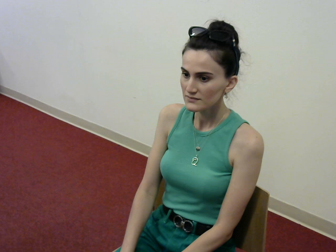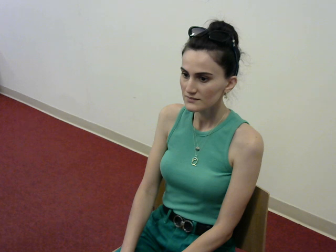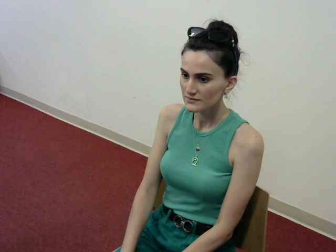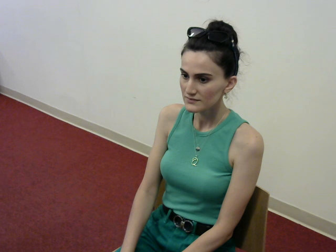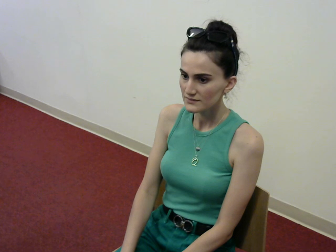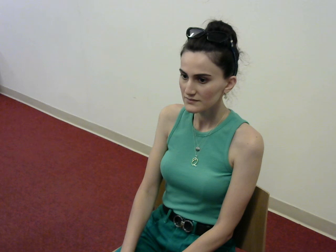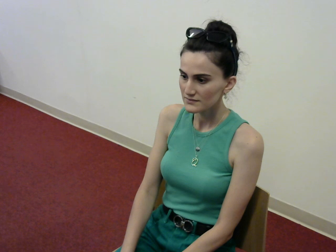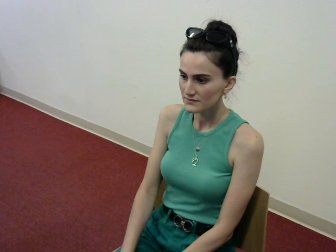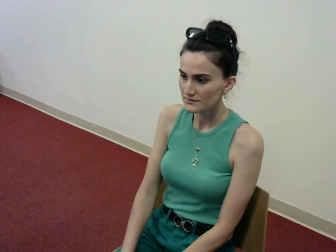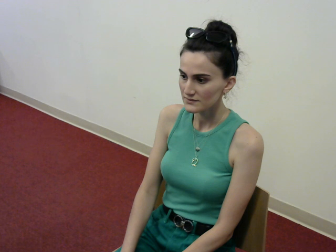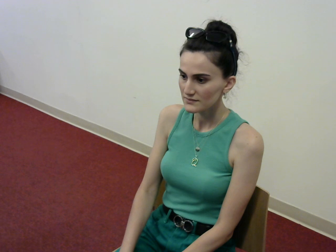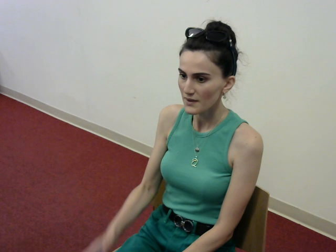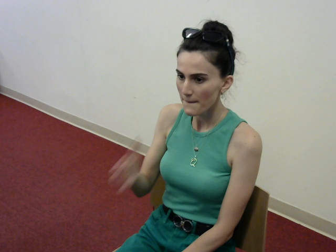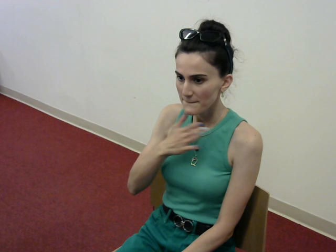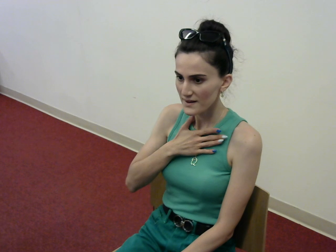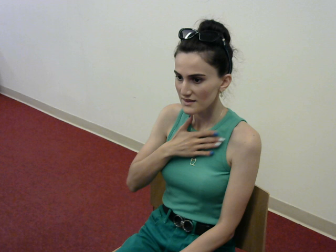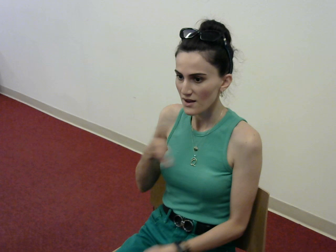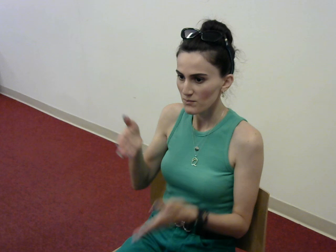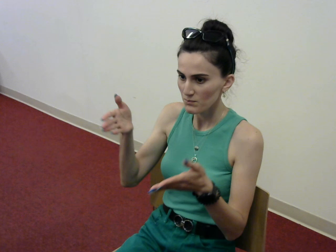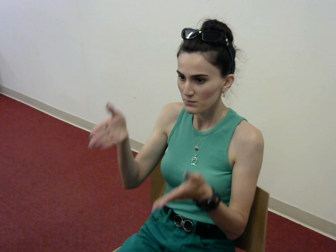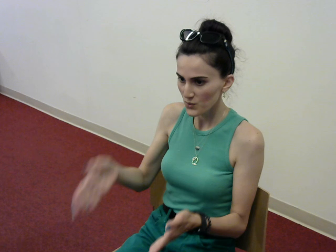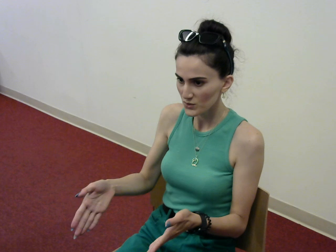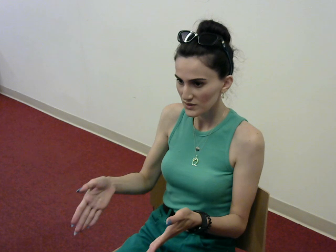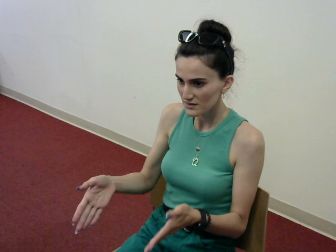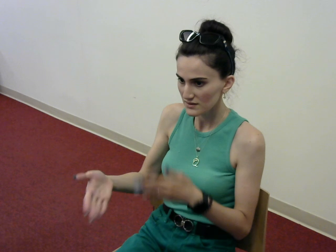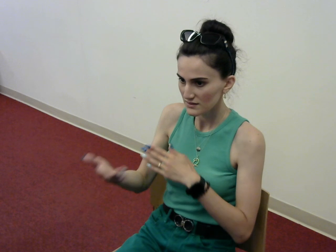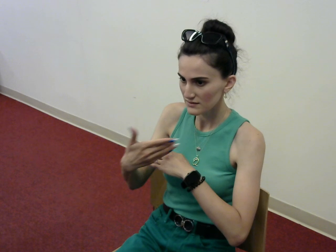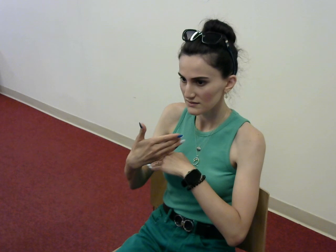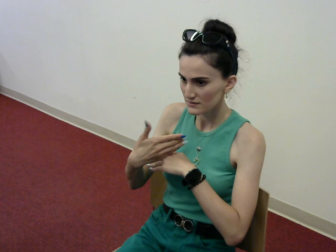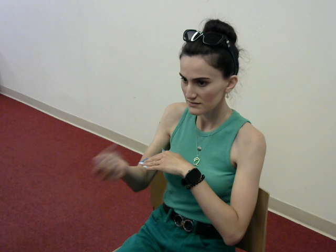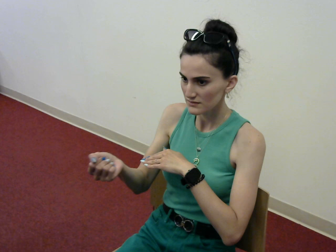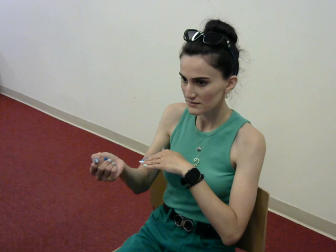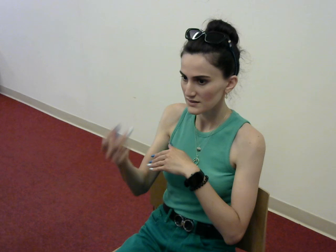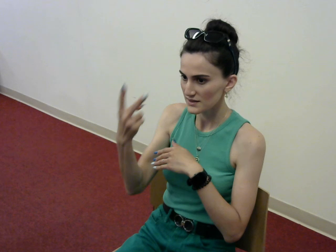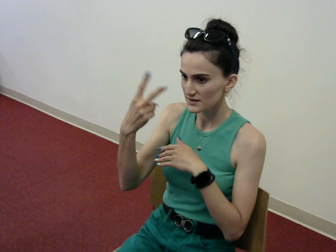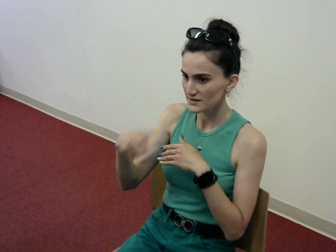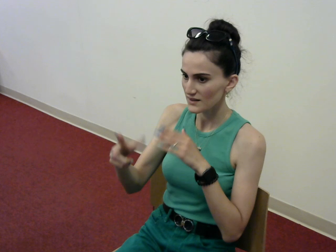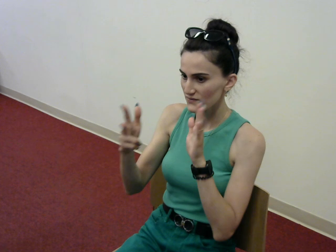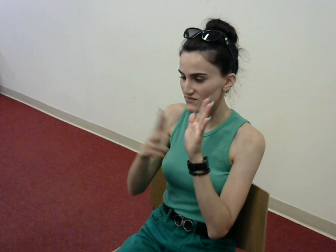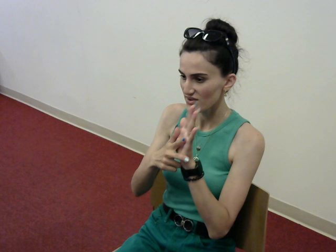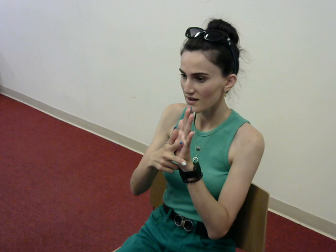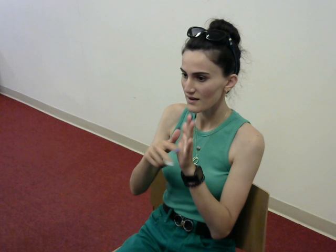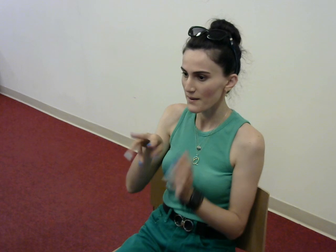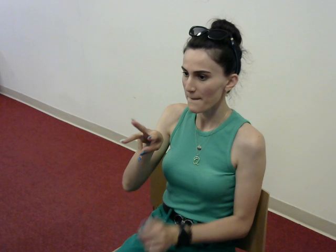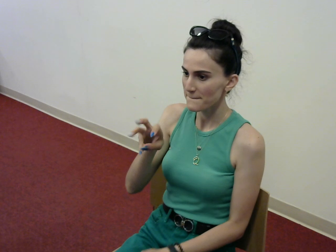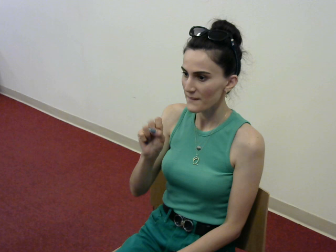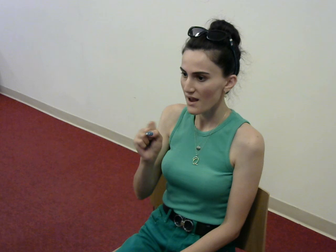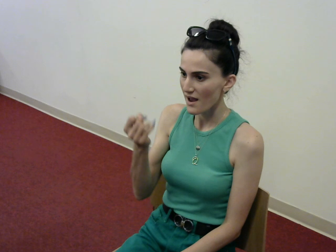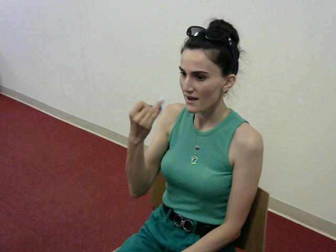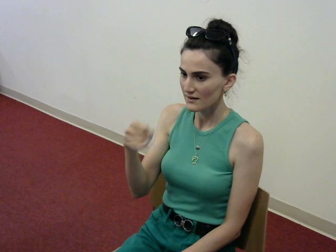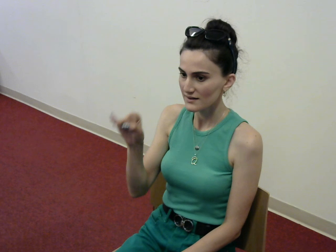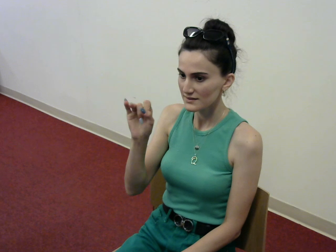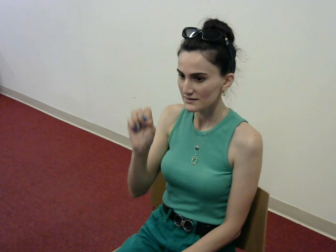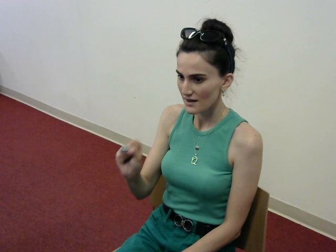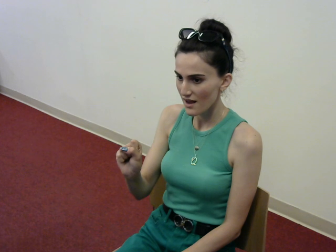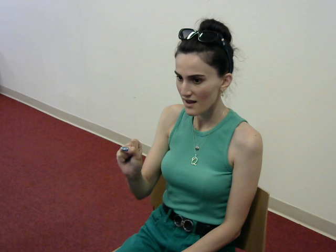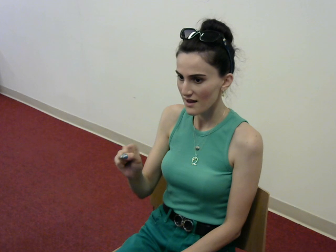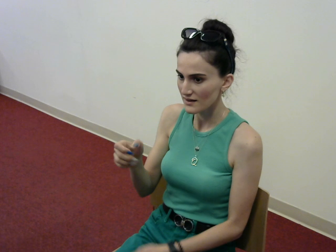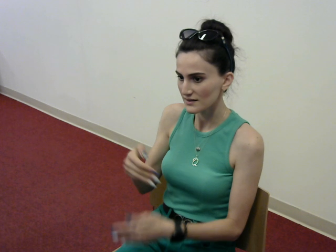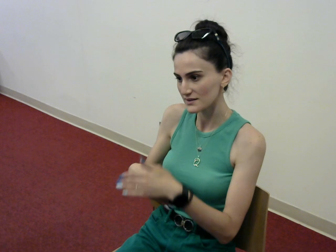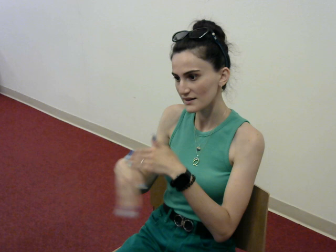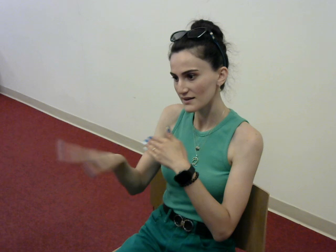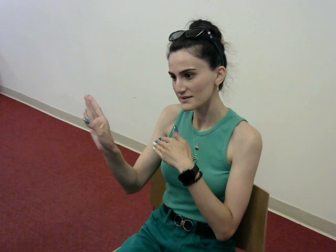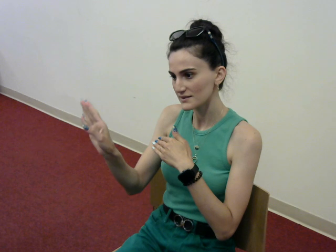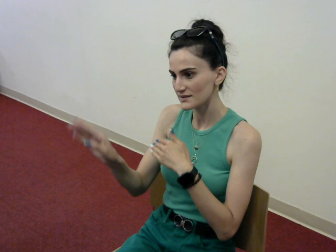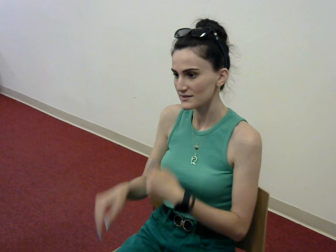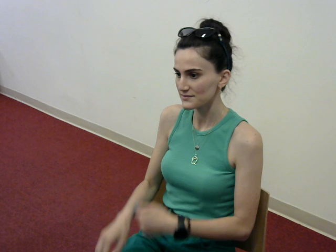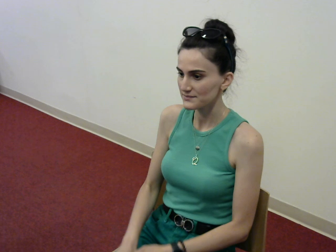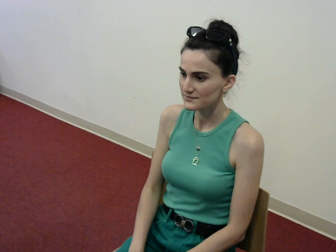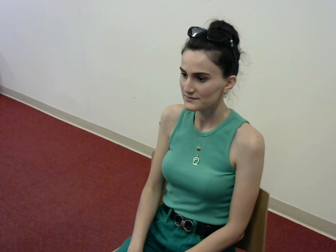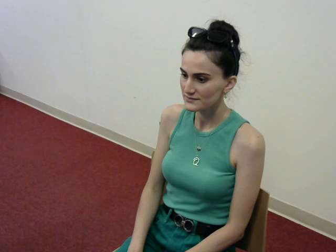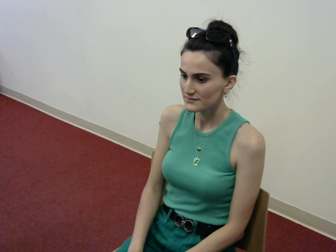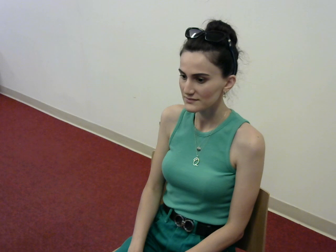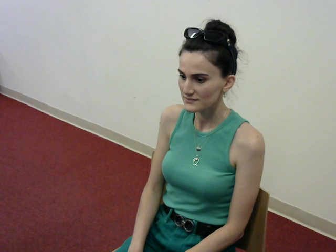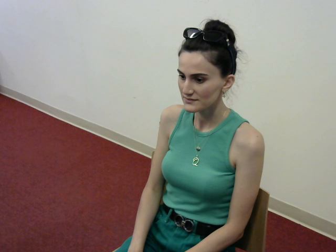Mən burdan çıxıb 28 maya gedəcəm